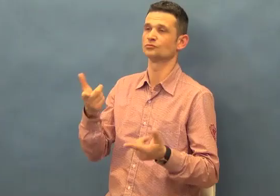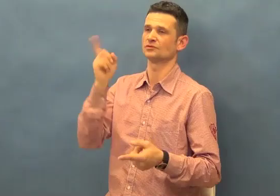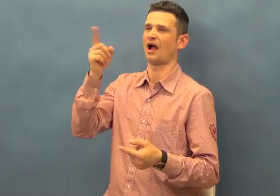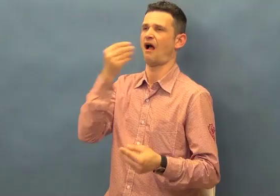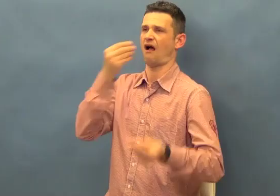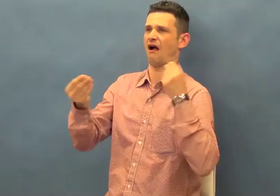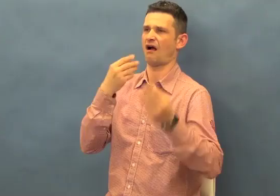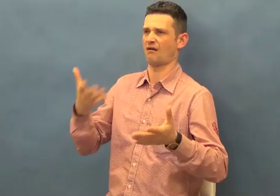Zakaz jedzenia.